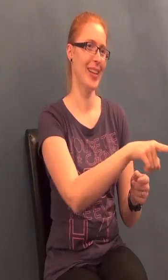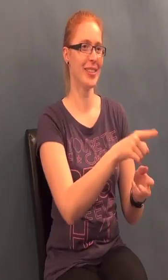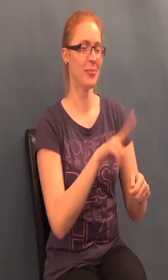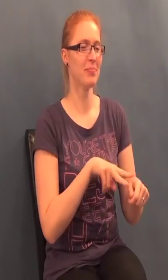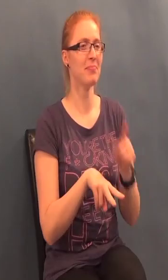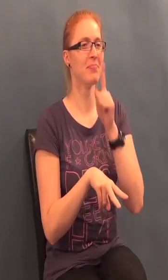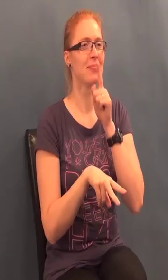Policjant widzi całą sytuację i nie reaguje.